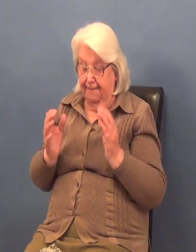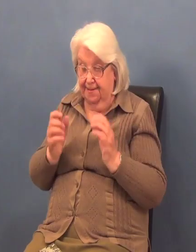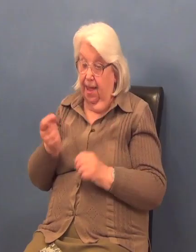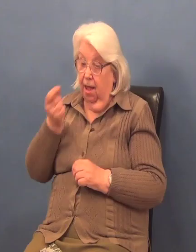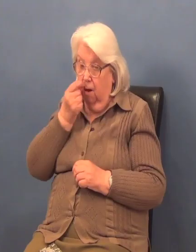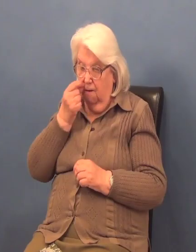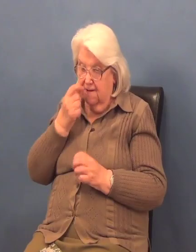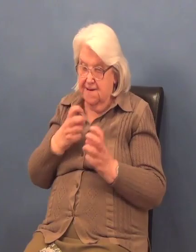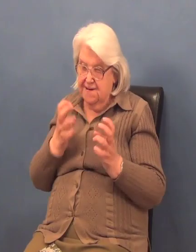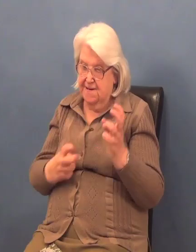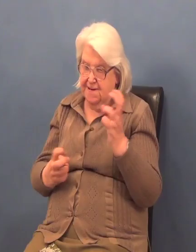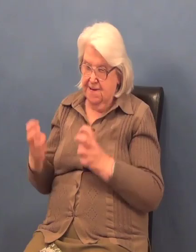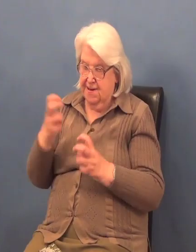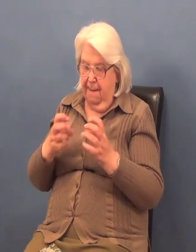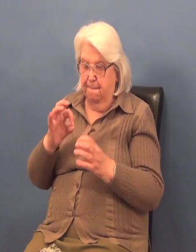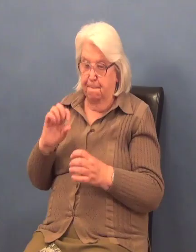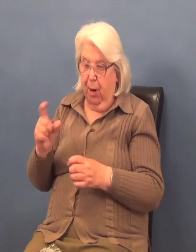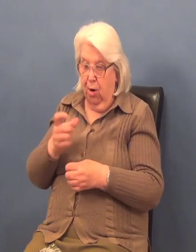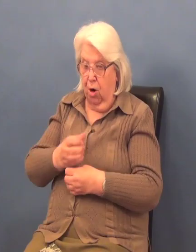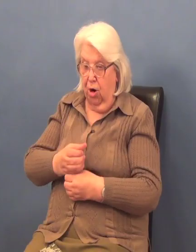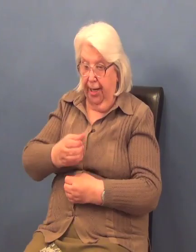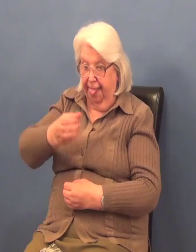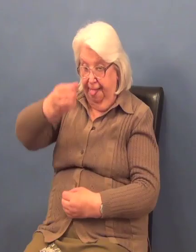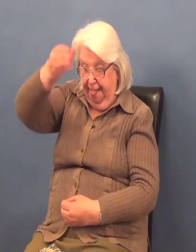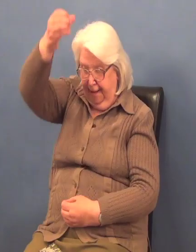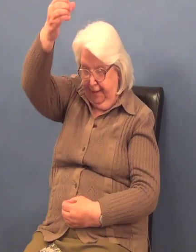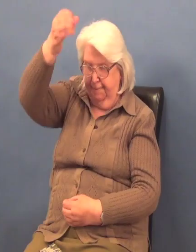A kot wspina się po rynnie.